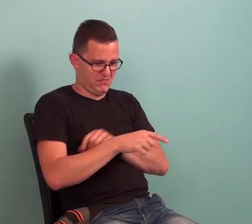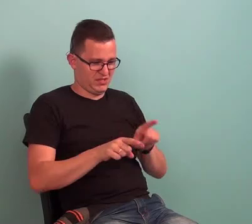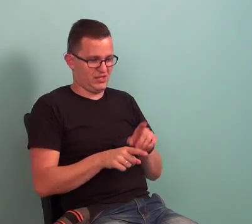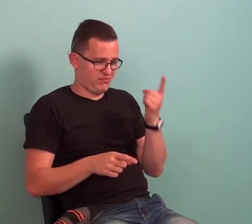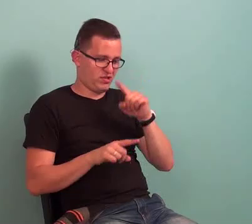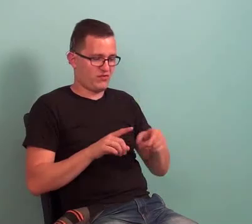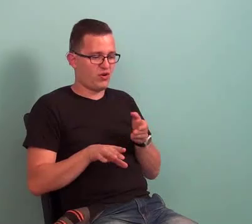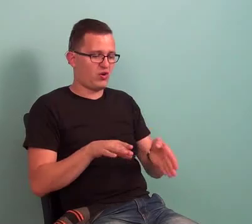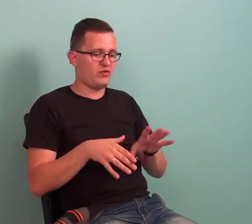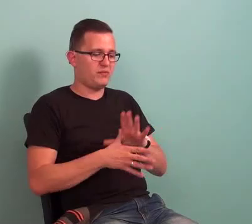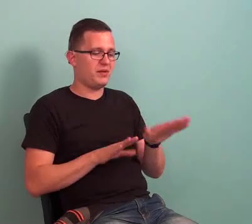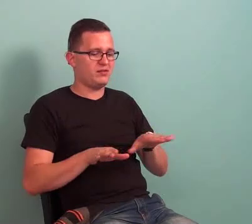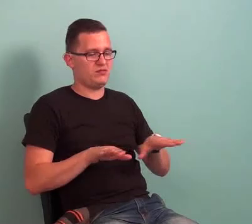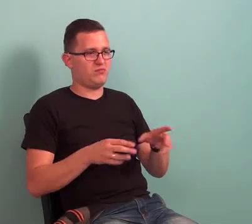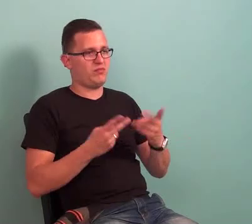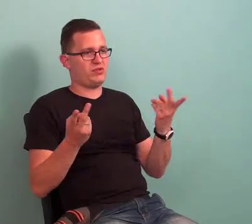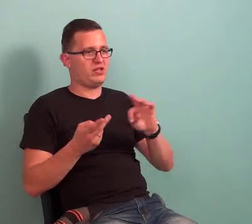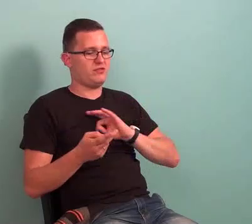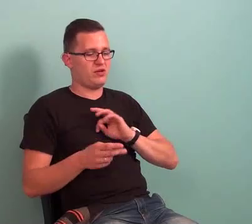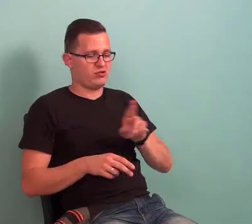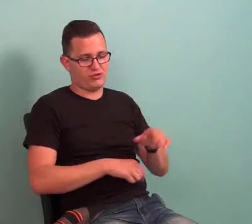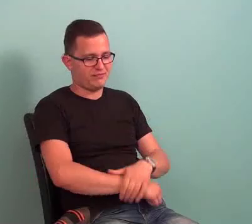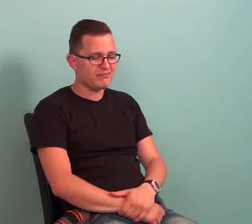Tak samo myślę, że w miejscu publicznym nie wolno piłować w nie swoich rzeczy.